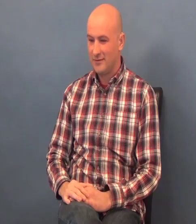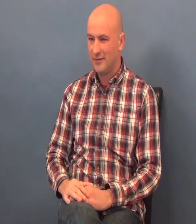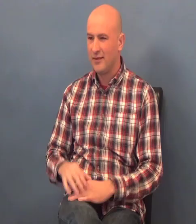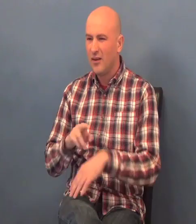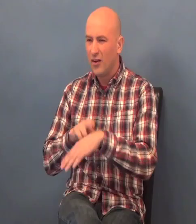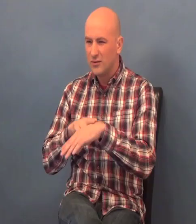O której godzinie?